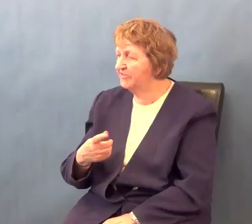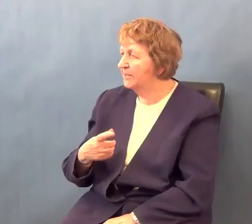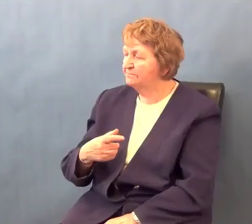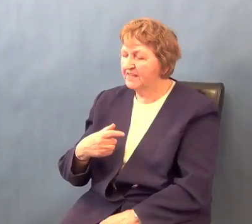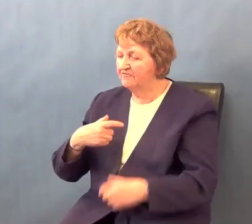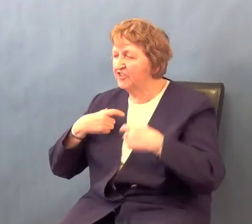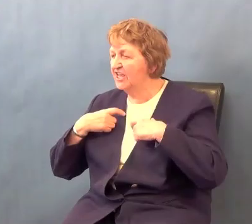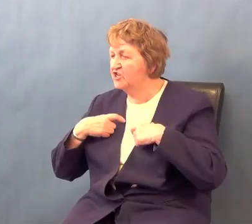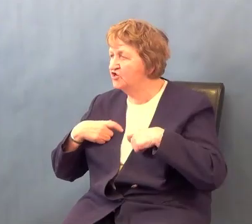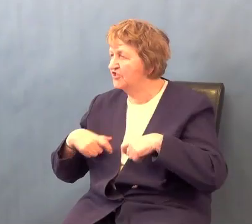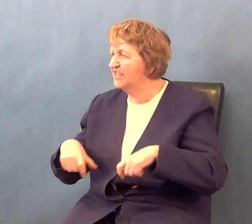Wieśniak.